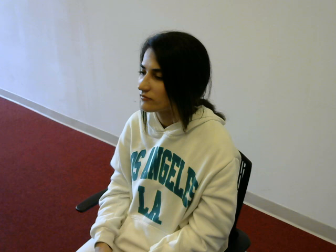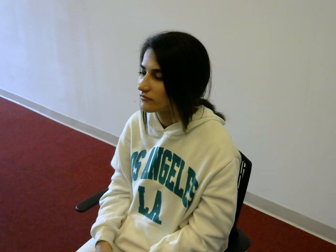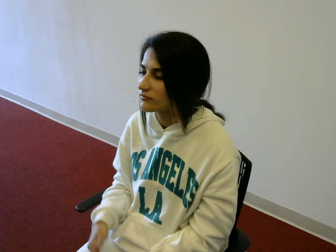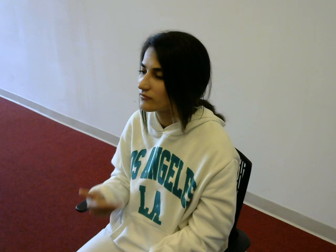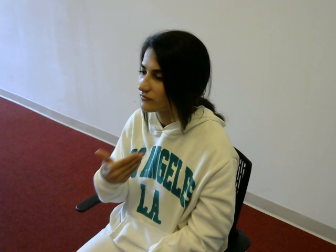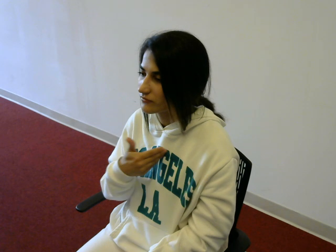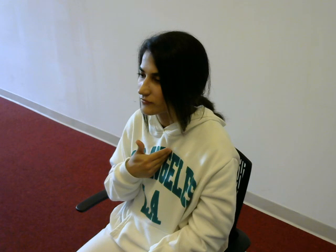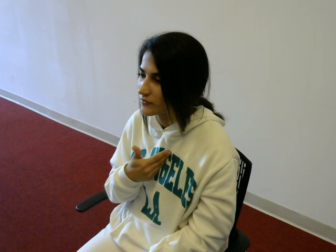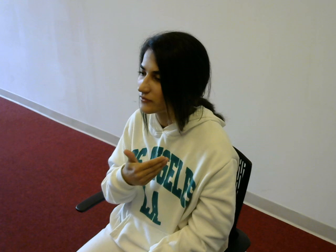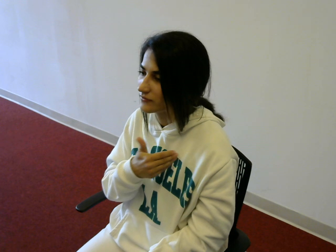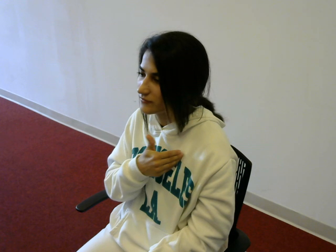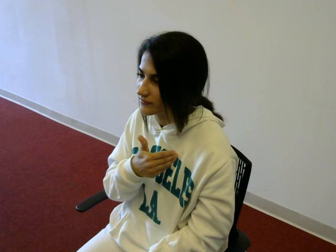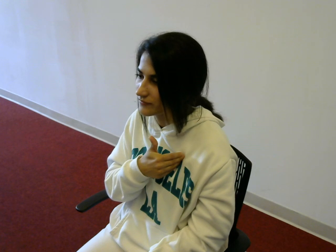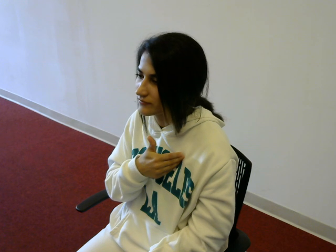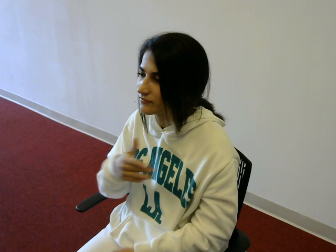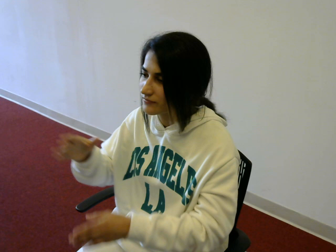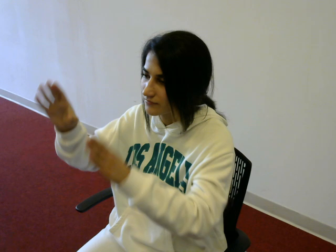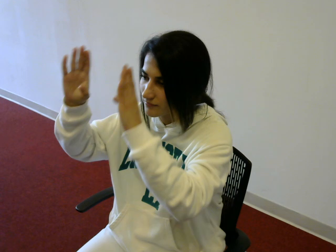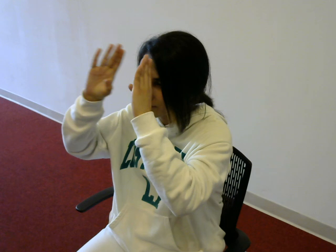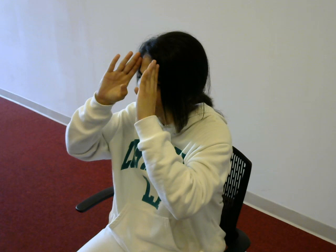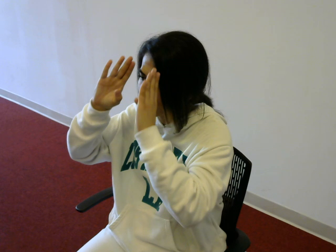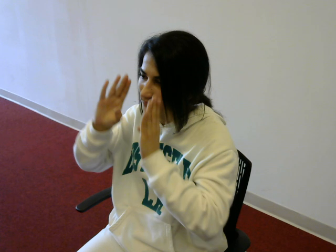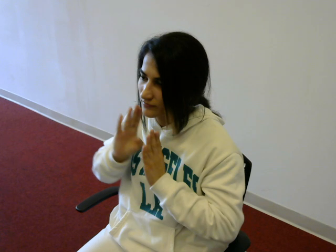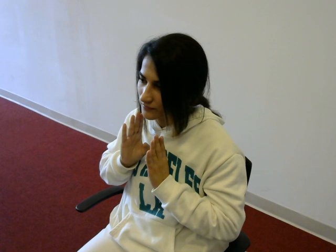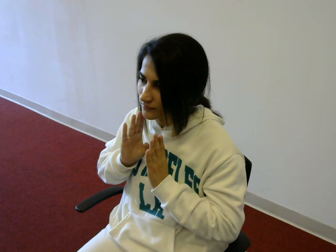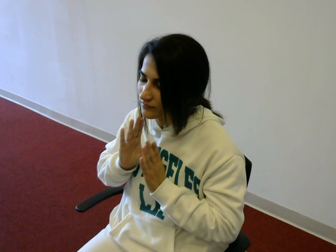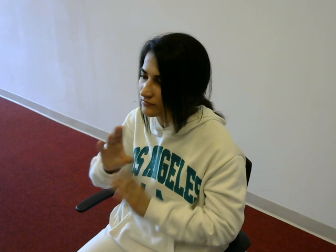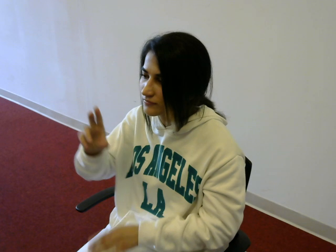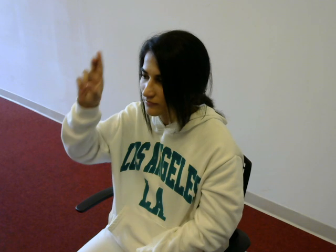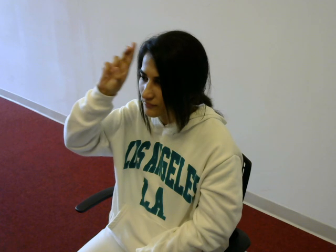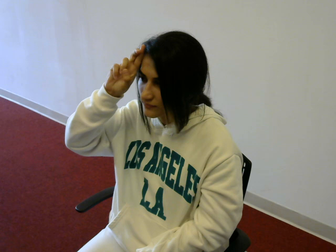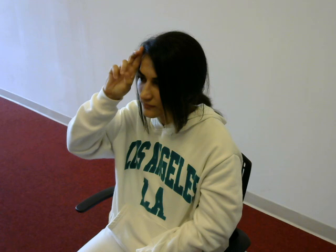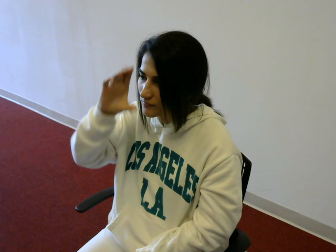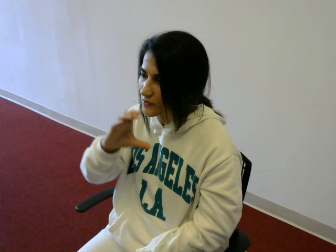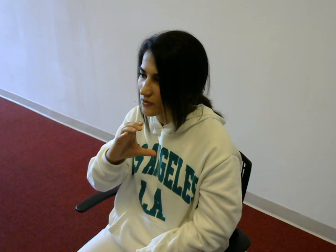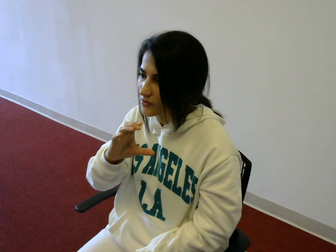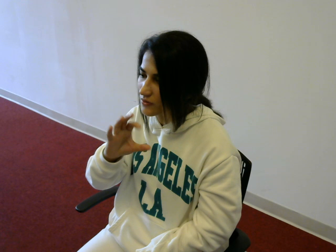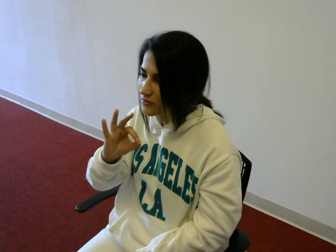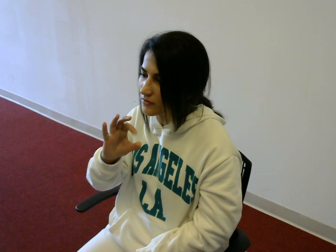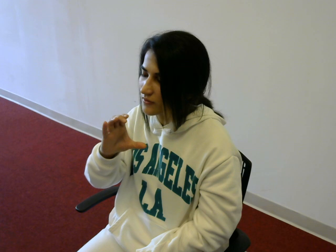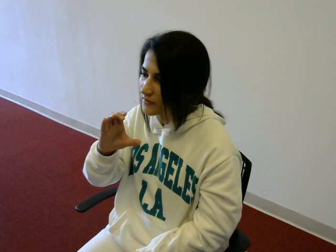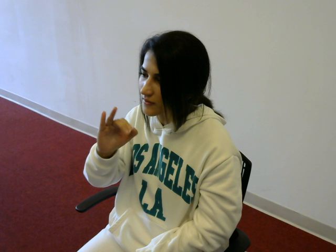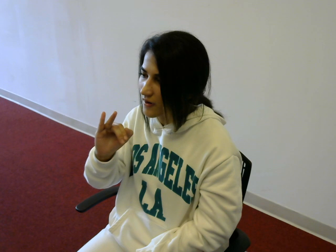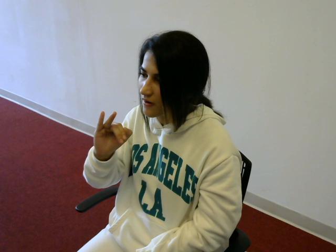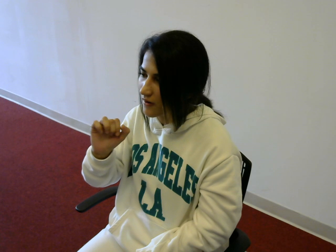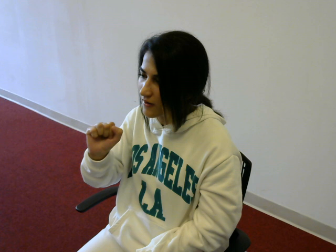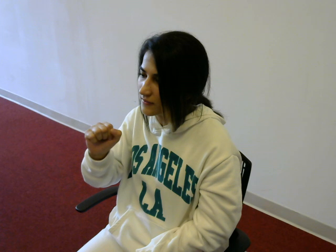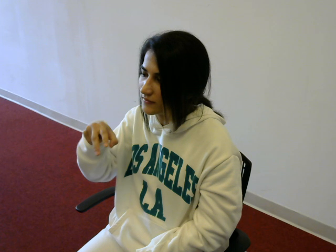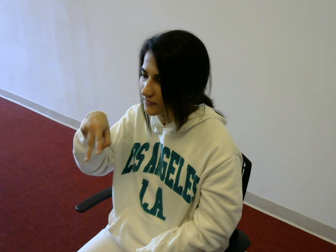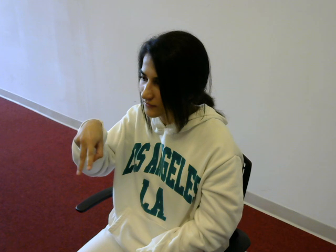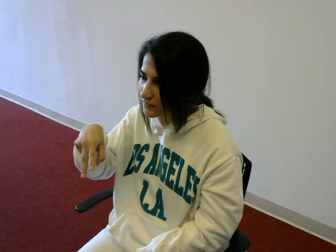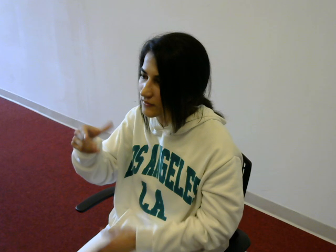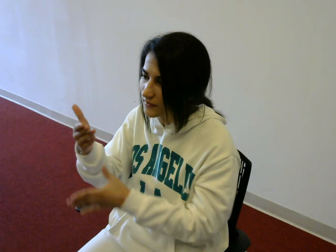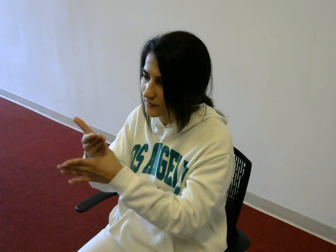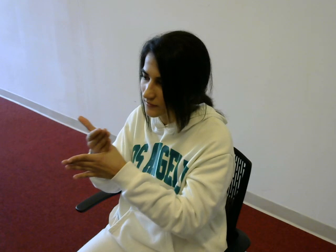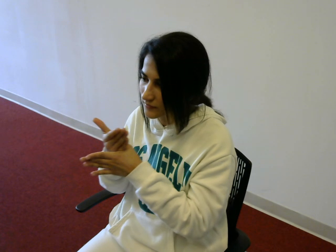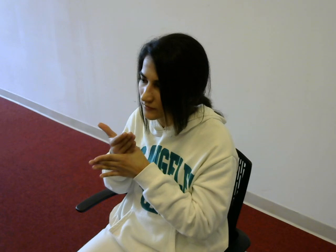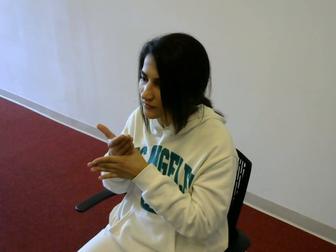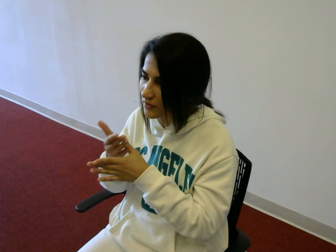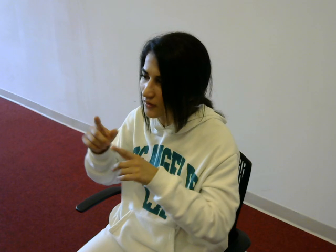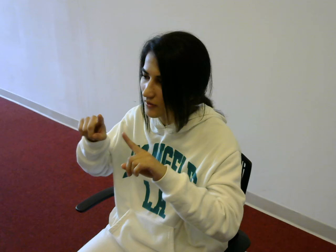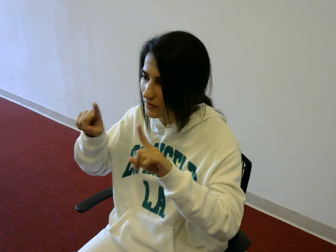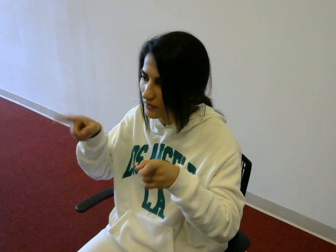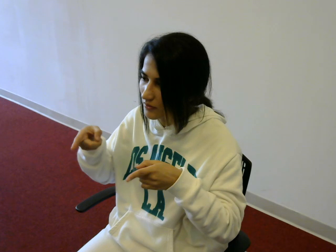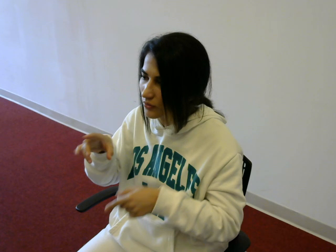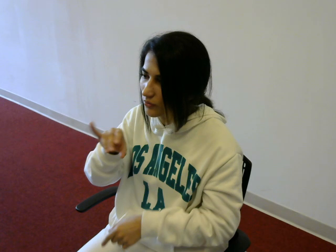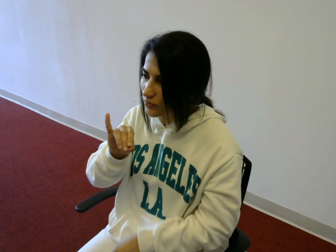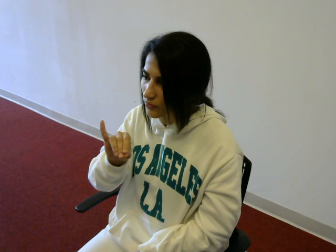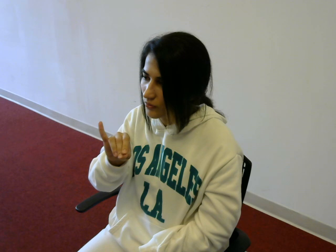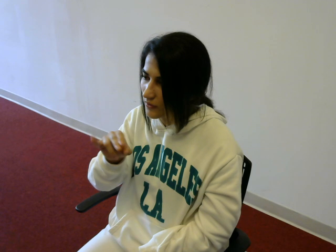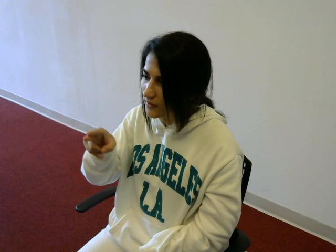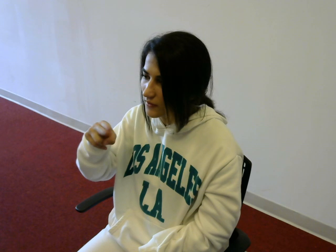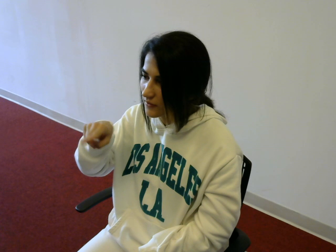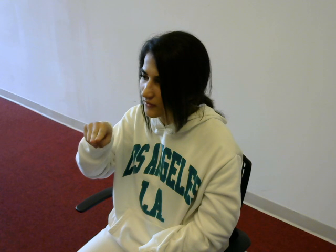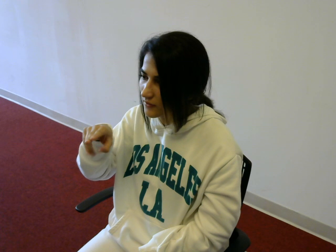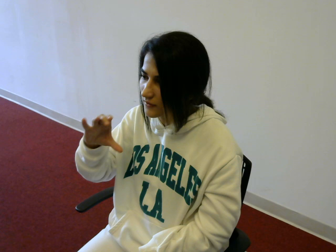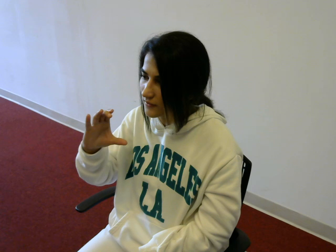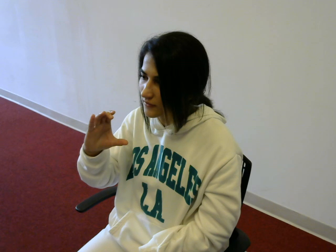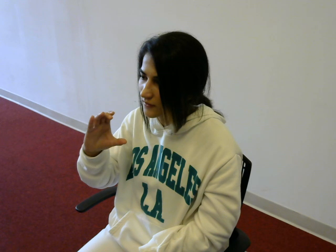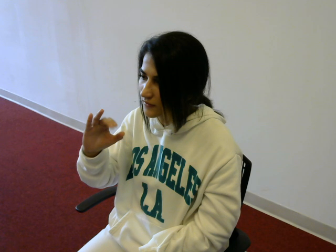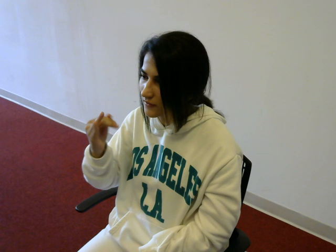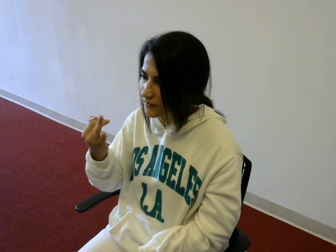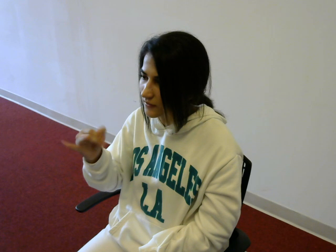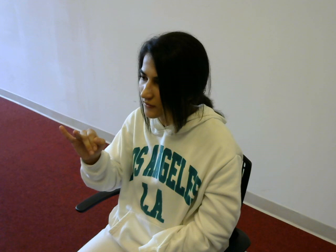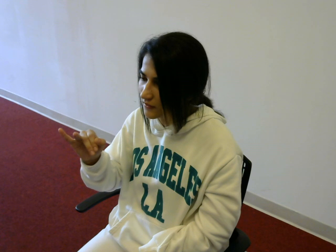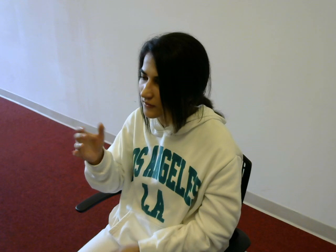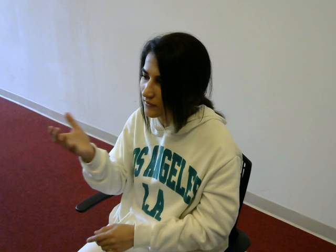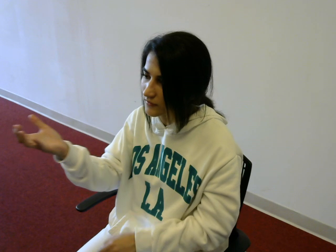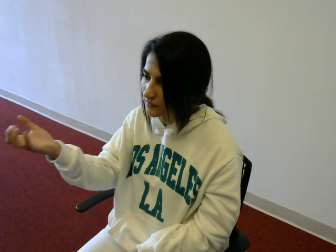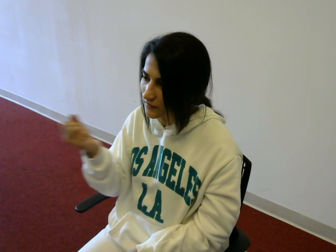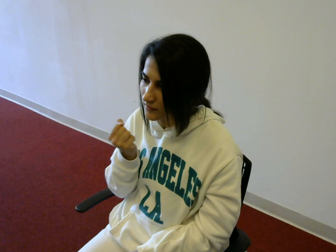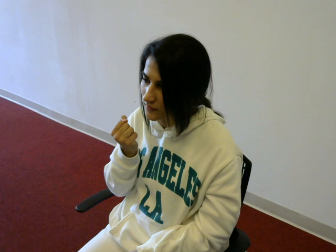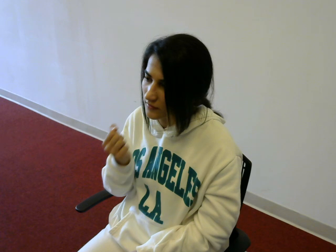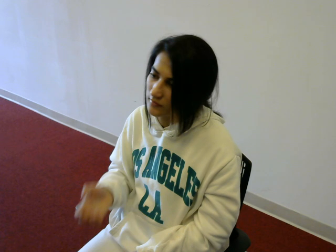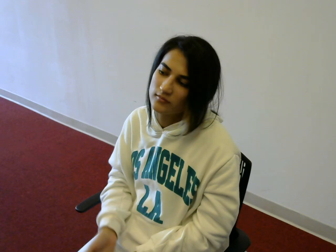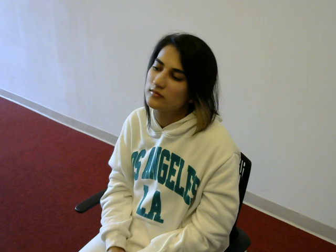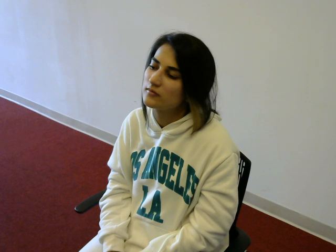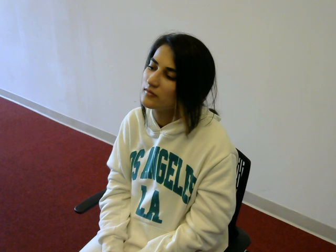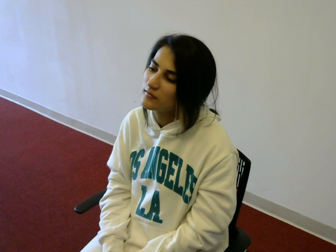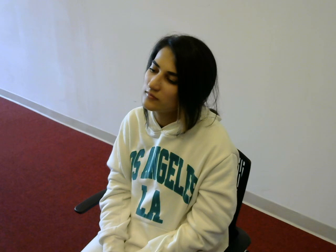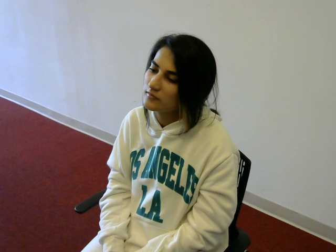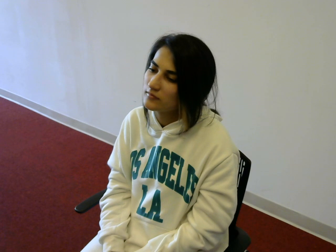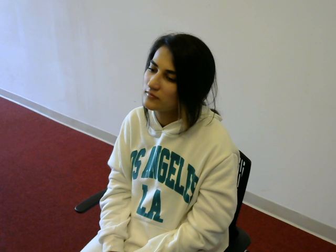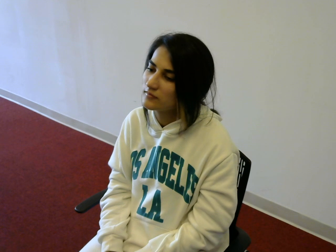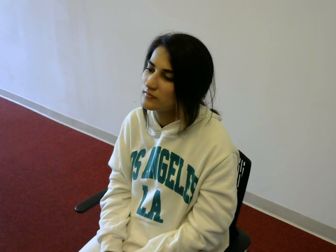Mən istəyirəm ki, ünvanlı dövlət sosial yardımı (ÜDSY) alım